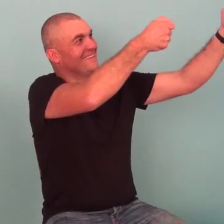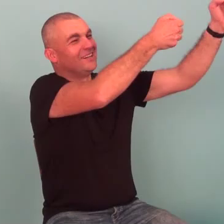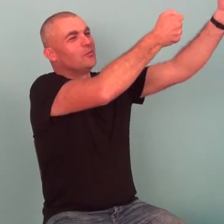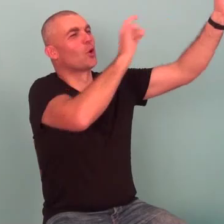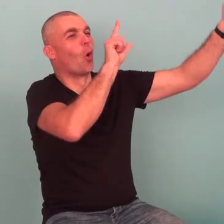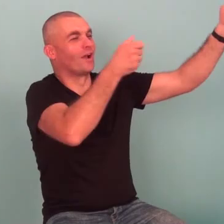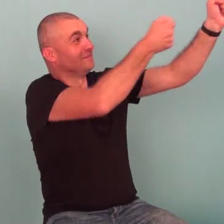Łuk.